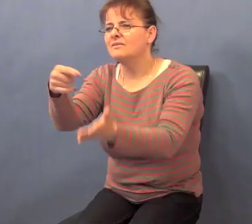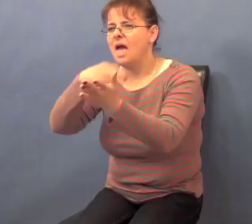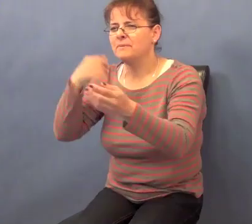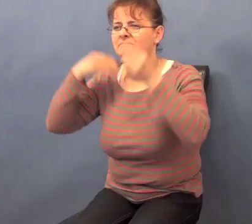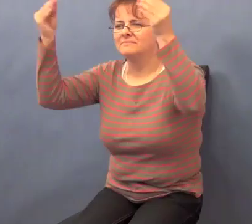Właśnie!